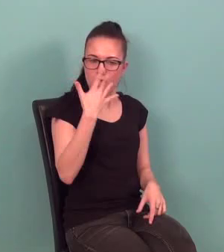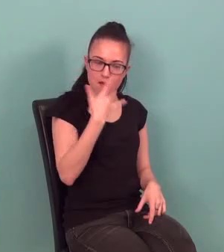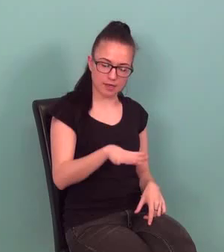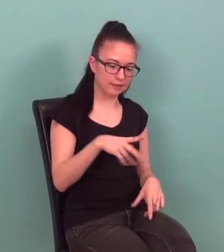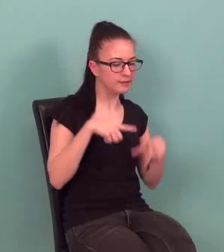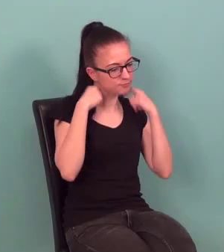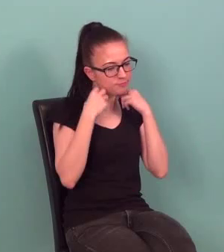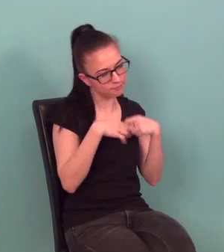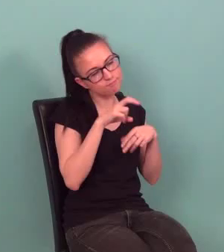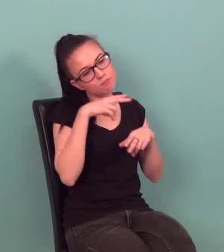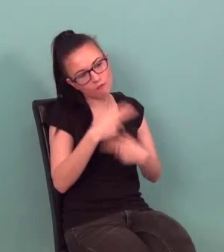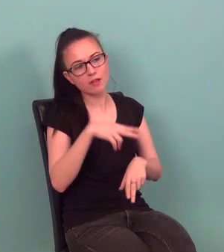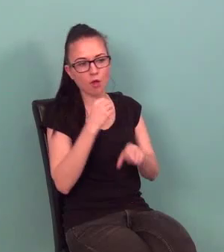Zakłada chustkę na szyję i wraca do pracy.